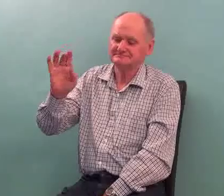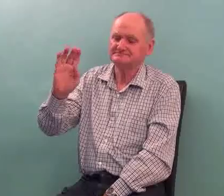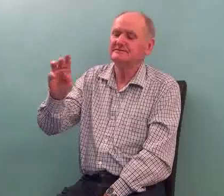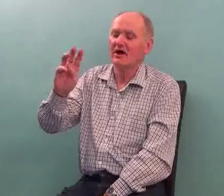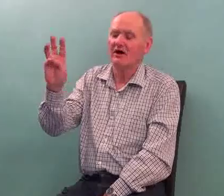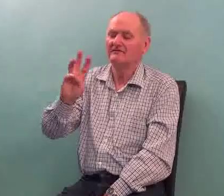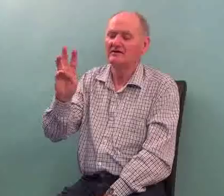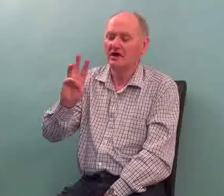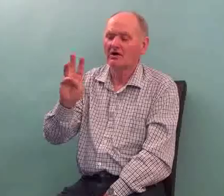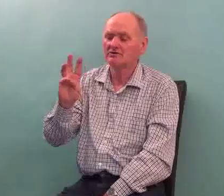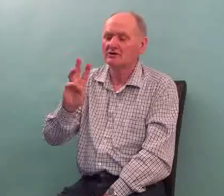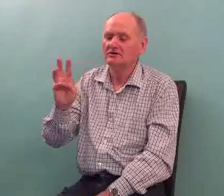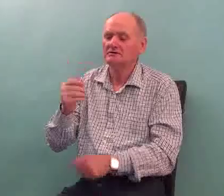Co robisz we wtorek?